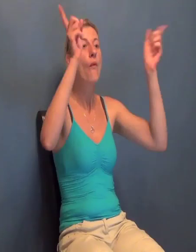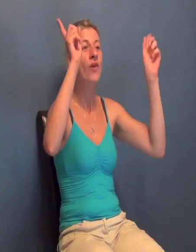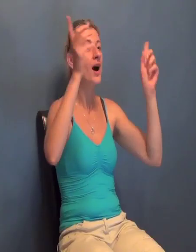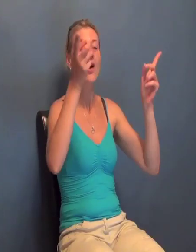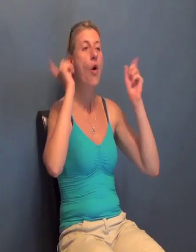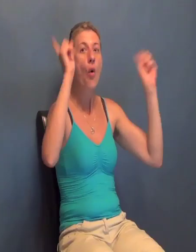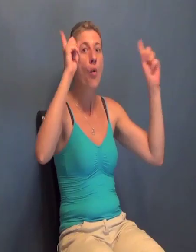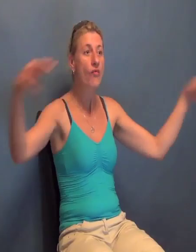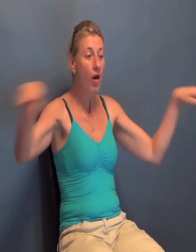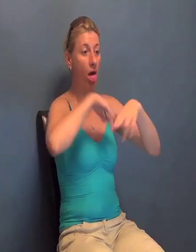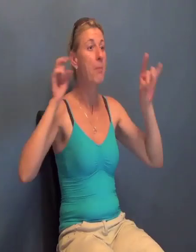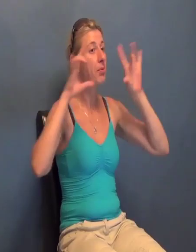Uwaga, uwaga na jeżdżące samochody.